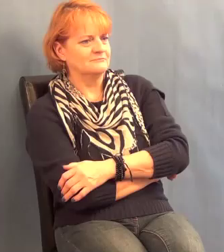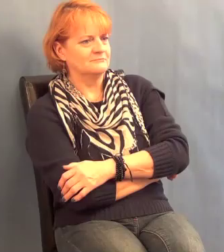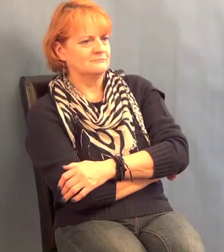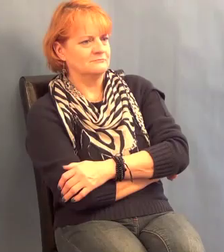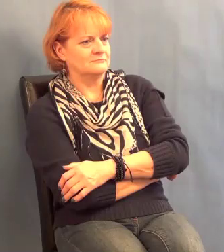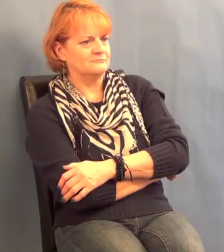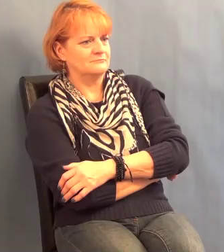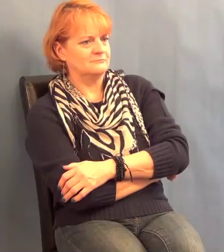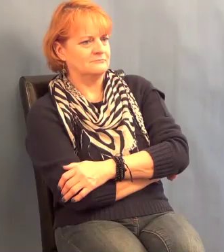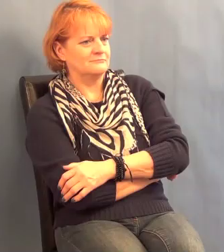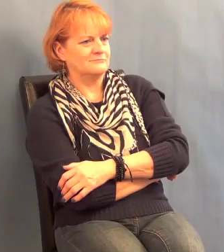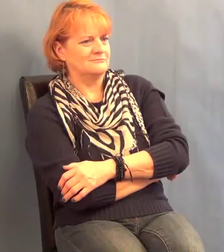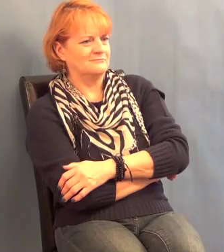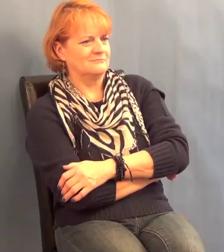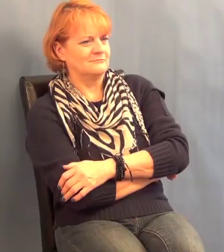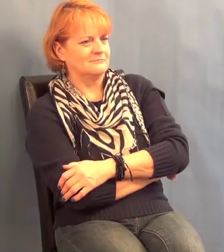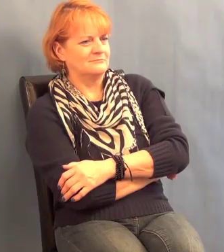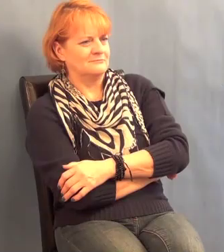Wskazówka z zegarka wystrzeliła.